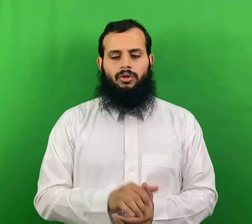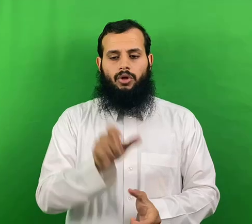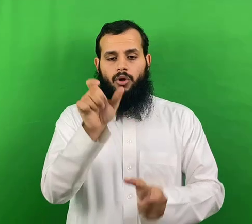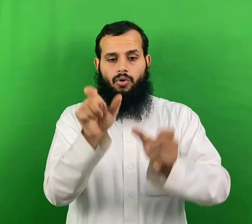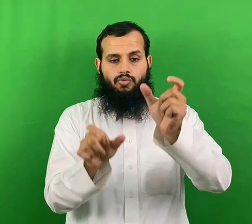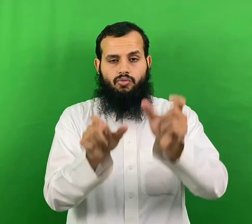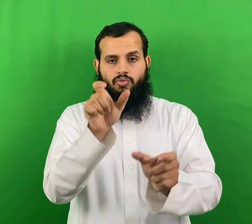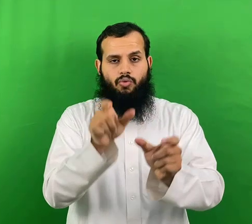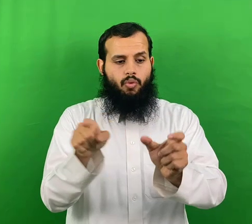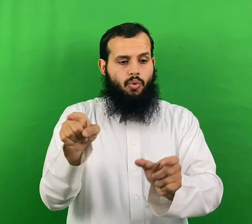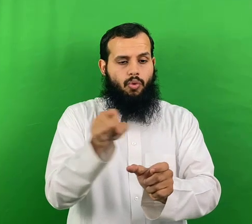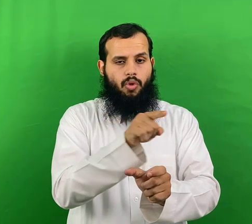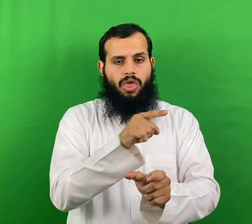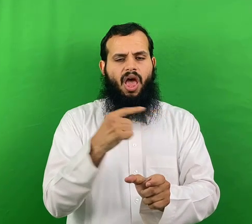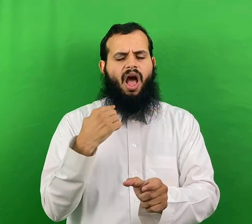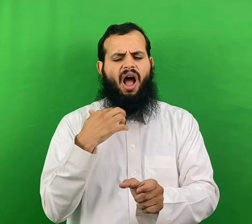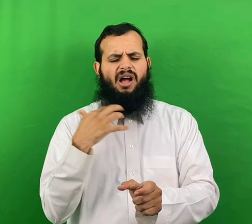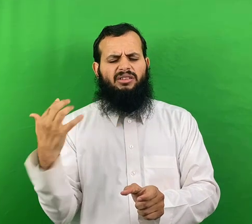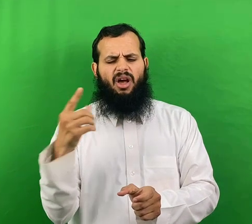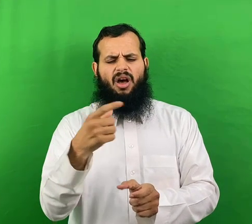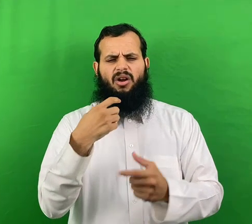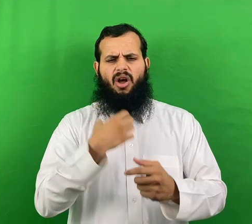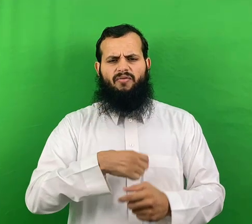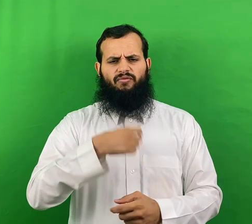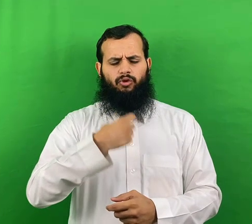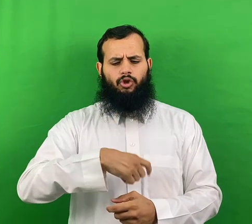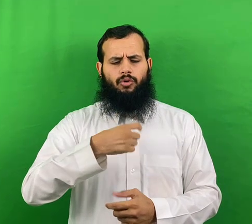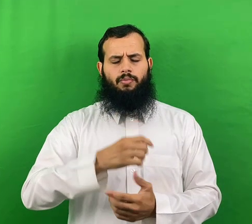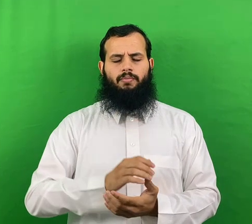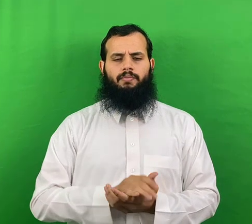أولئك الذين خسروا أنفسهم